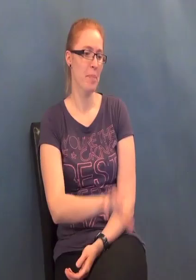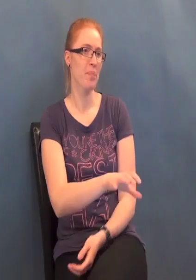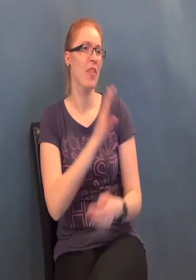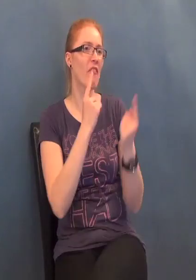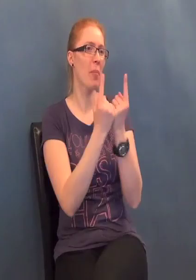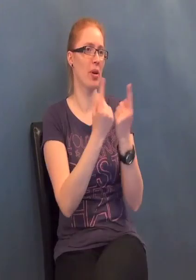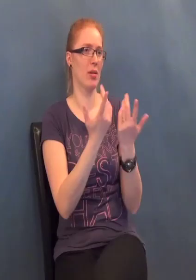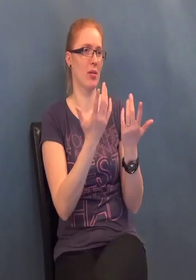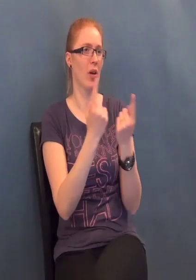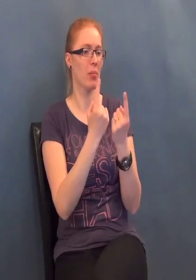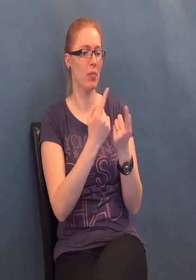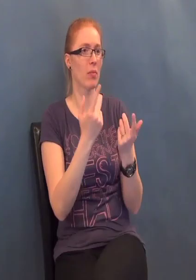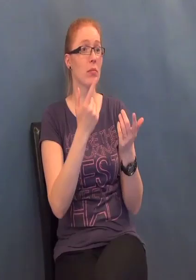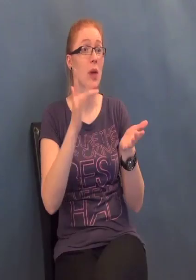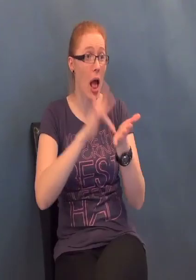To fabryka, jakaś fabryka.